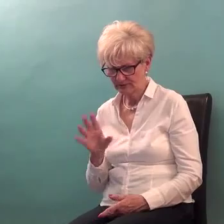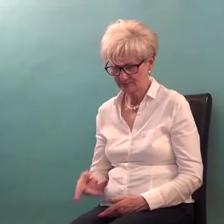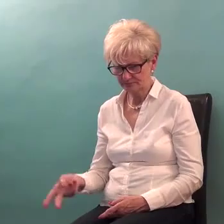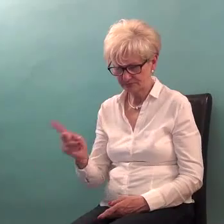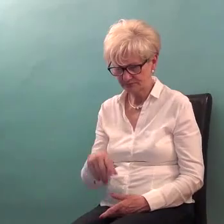Następny.